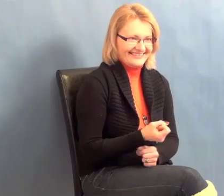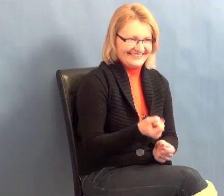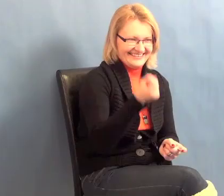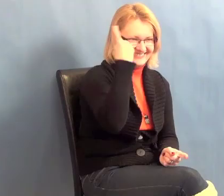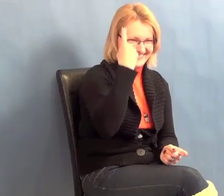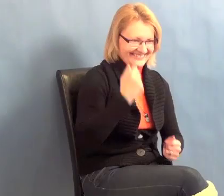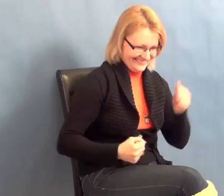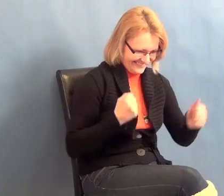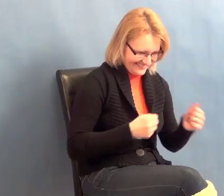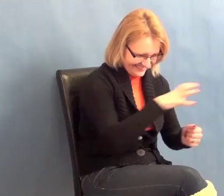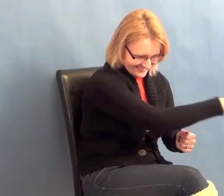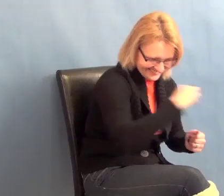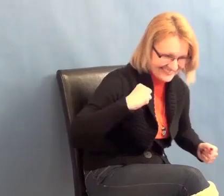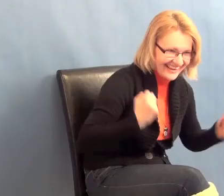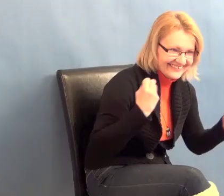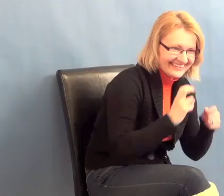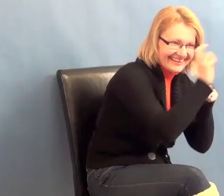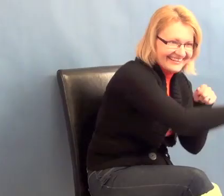Biegać, zabierać, wskakiwać.